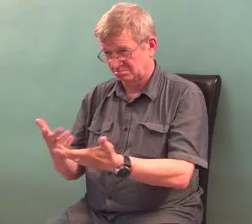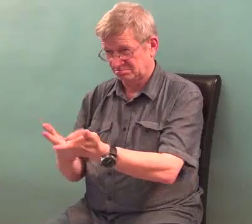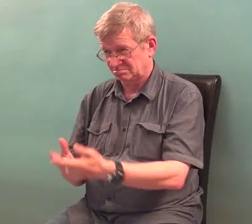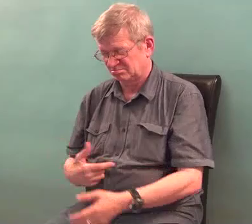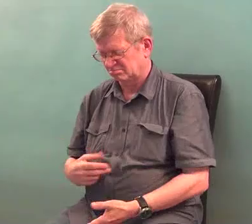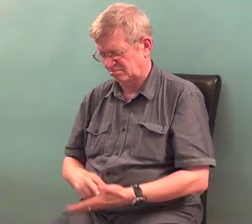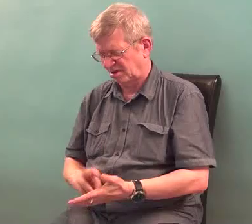Ja zrezygnowałem.